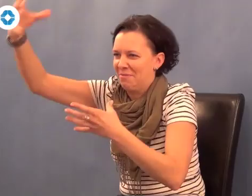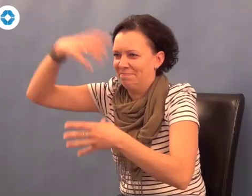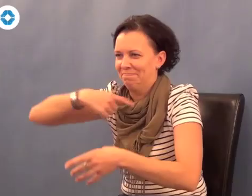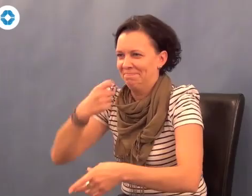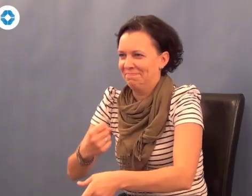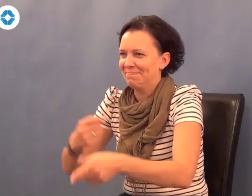Śmieszne.